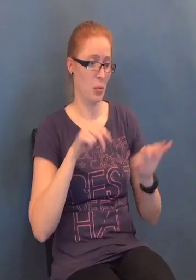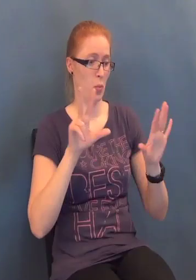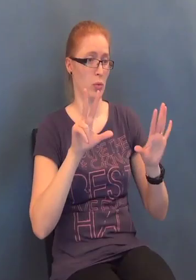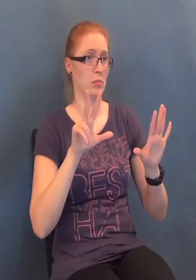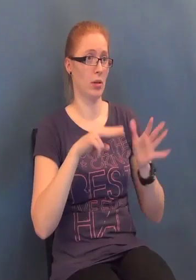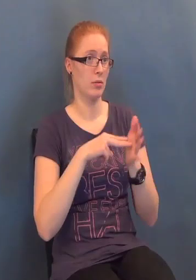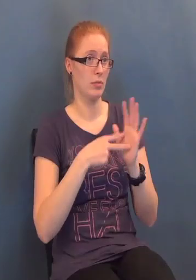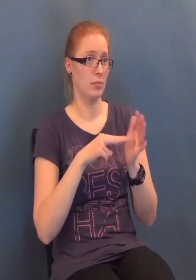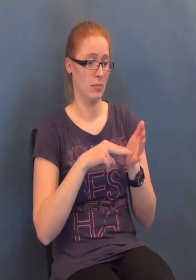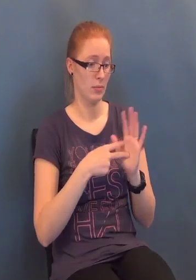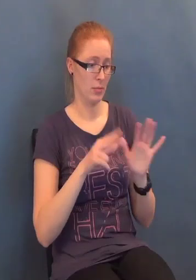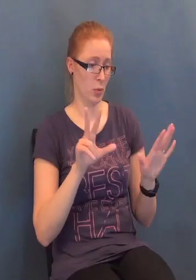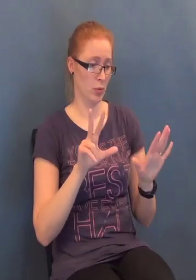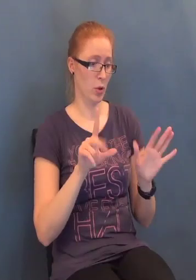Ja o ósmej mam taniec.